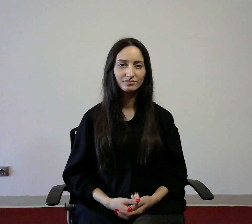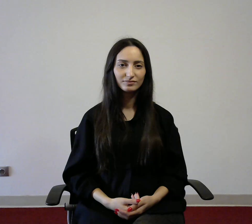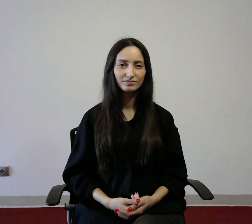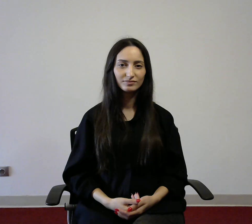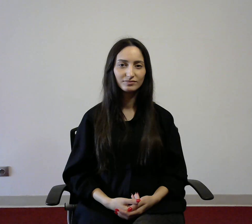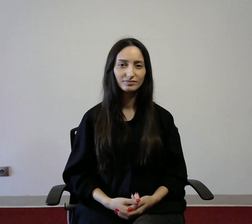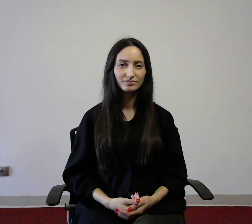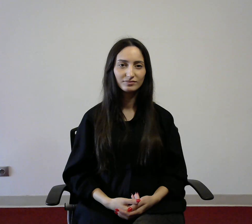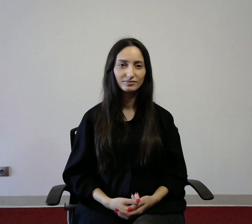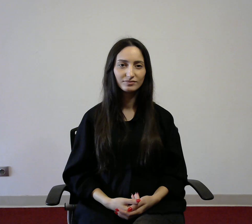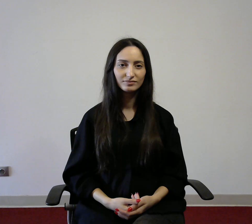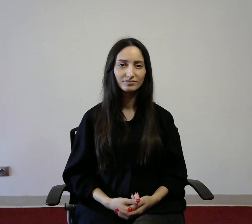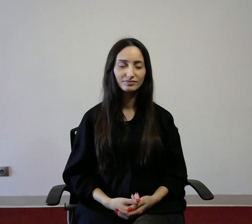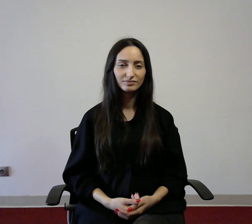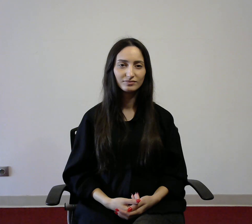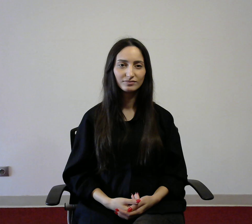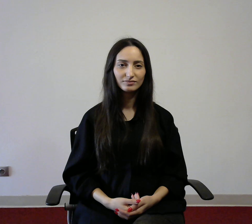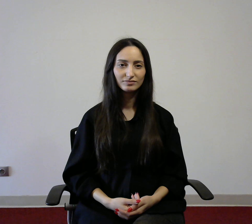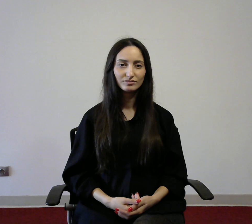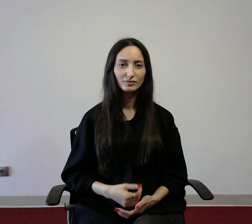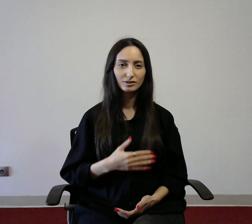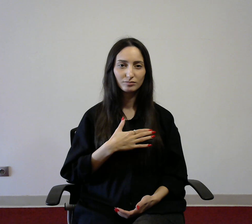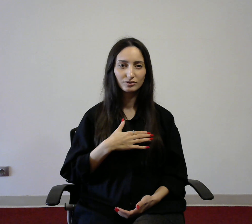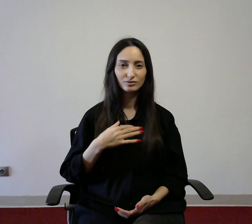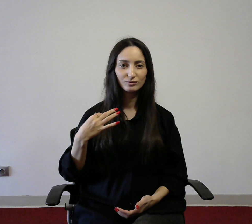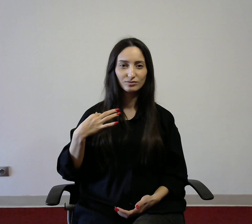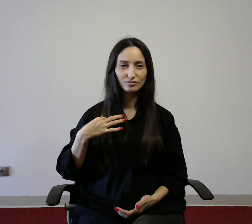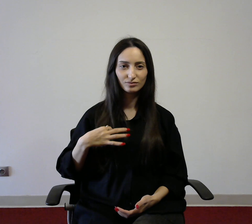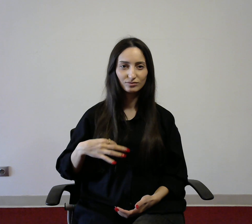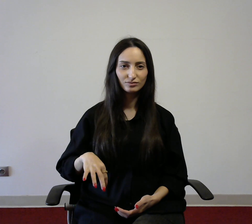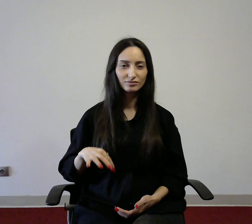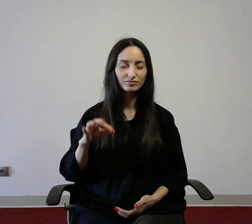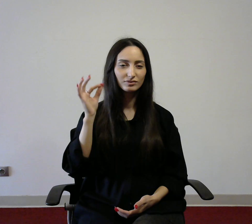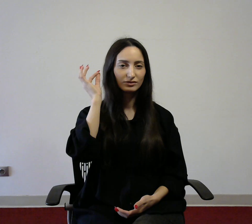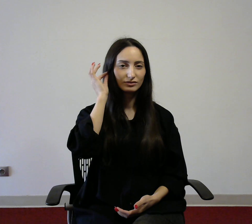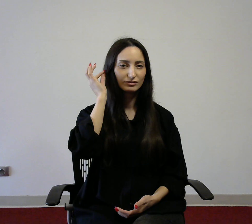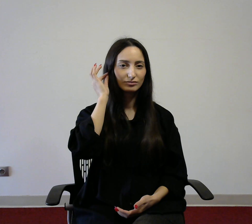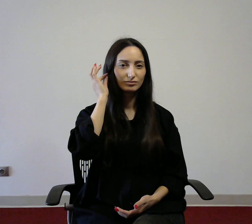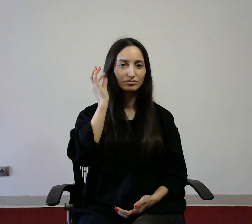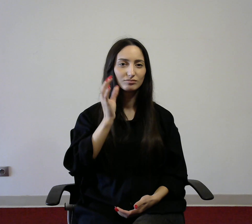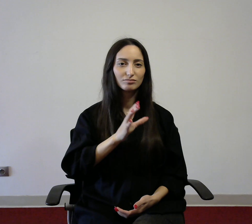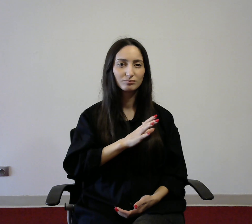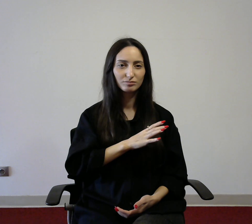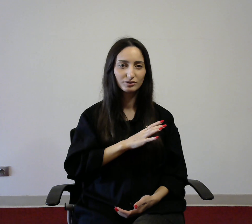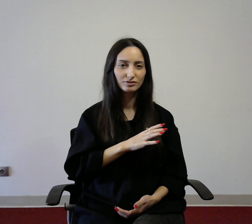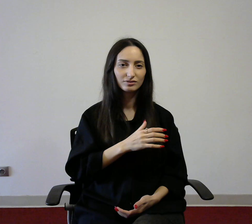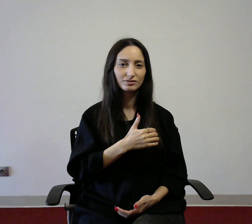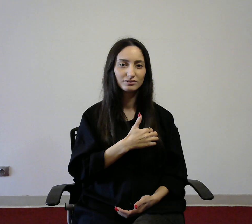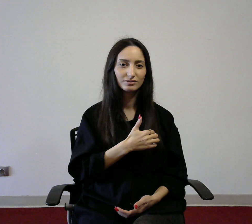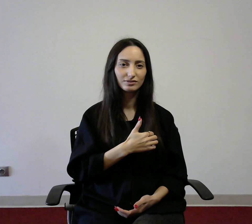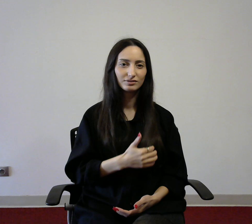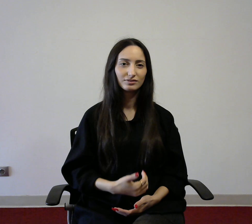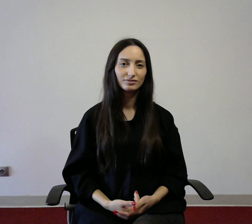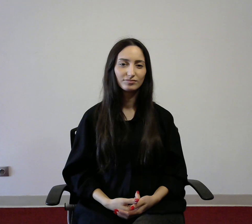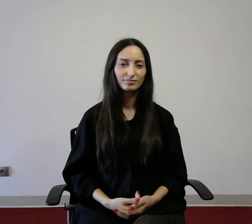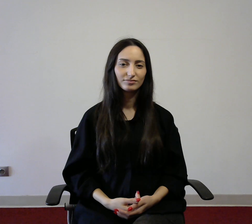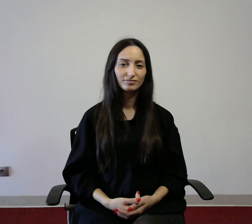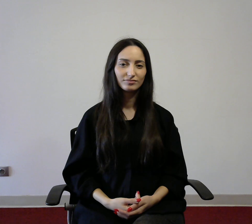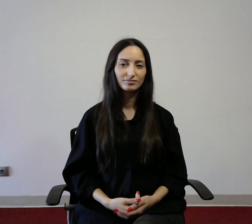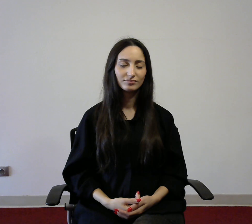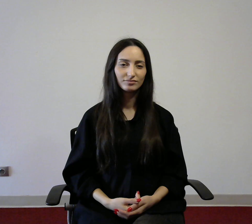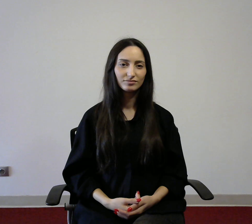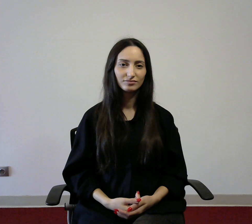Mənim oğlum həkim olmaq istəyir